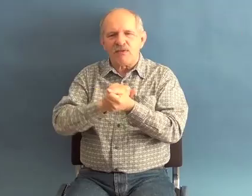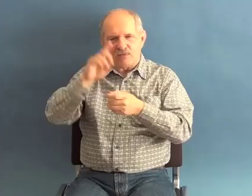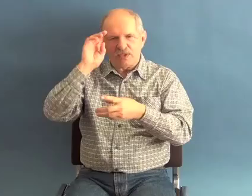Wiesz...